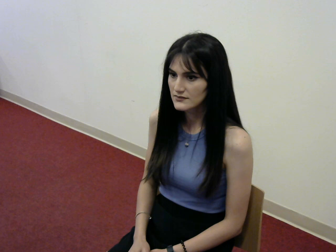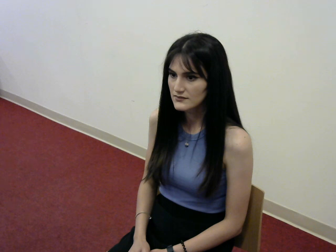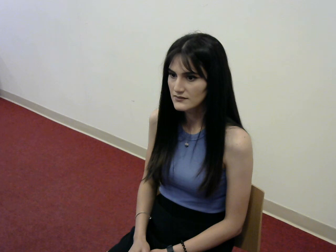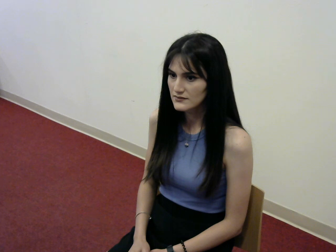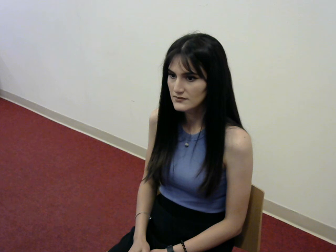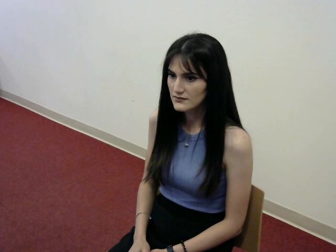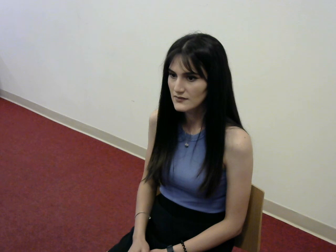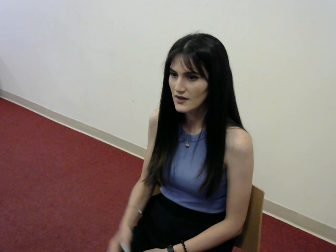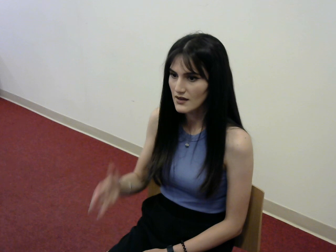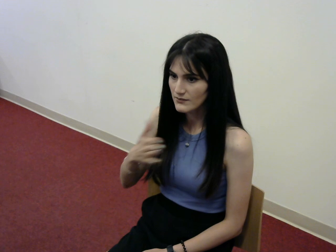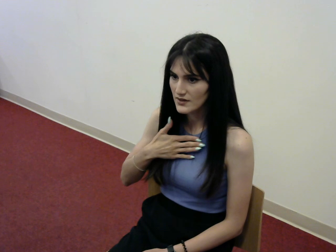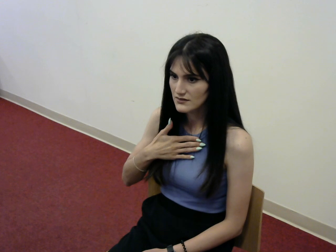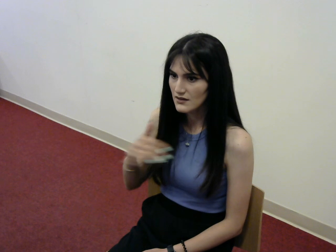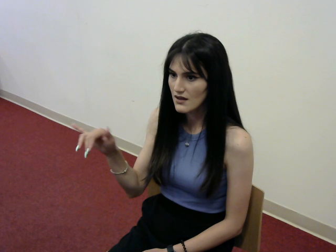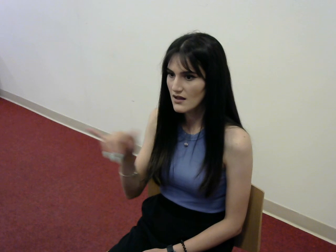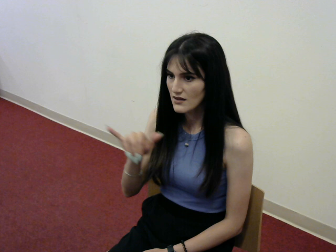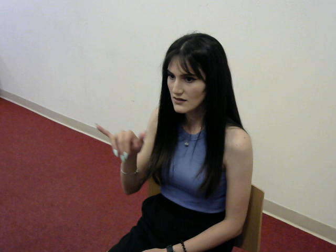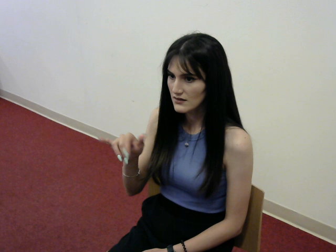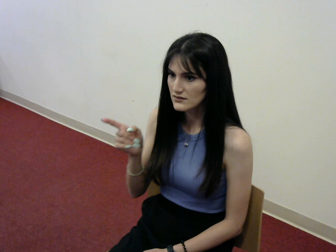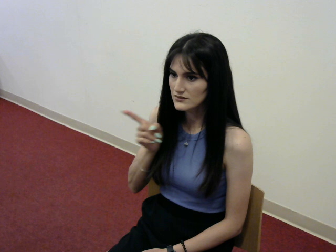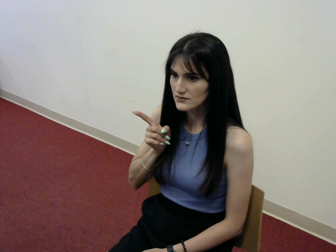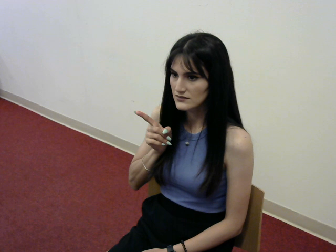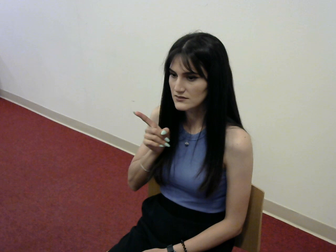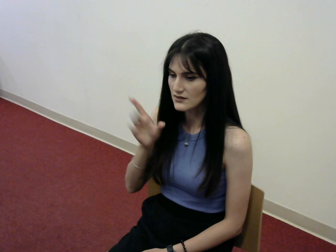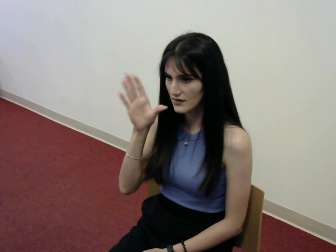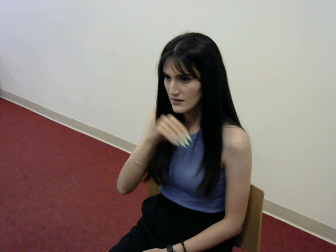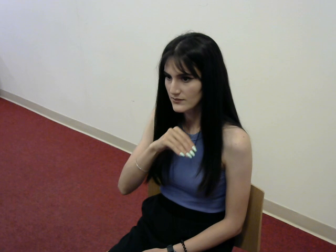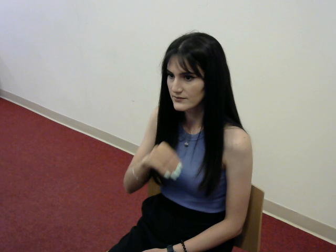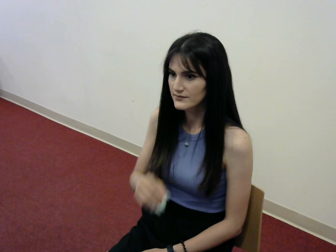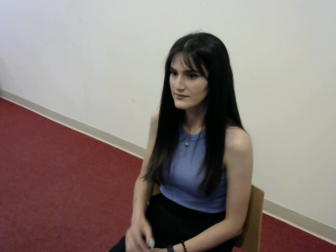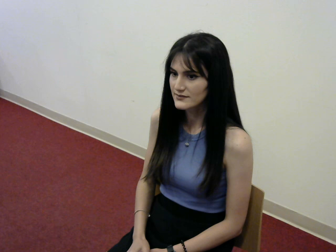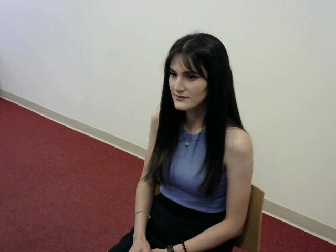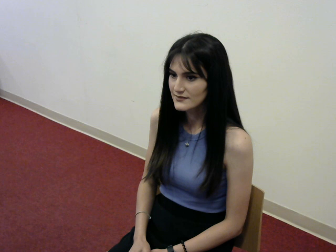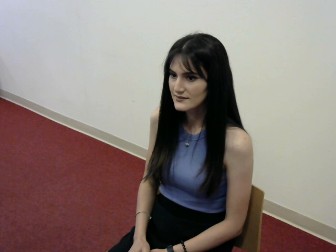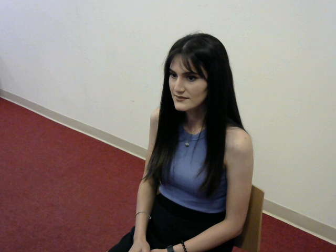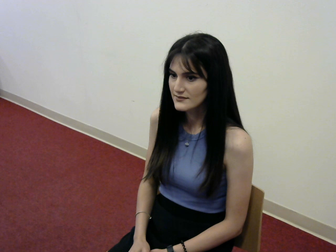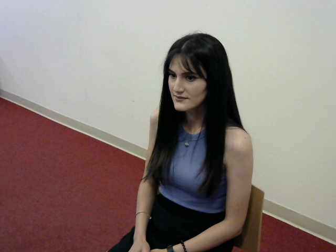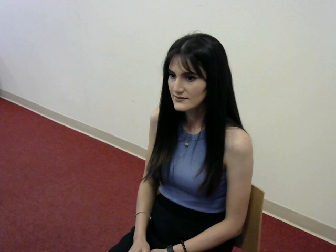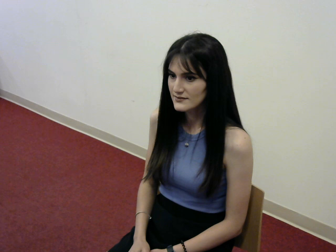Mən harda gözləyə bilərəm?